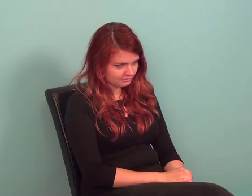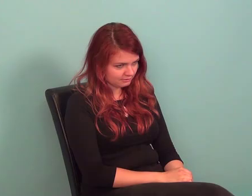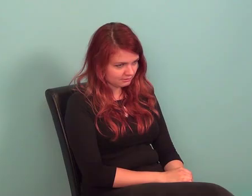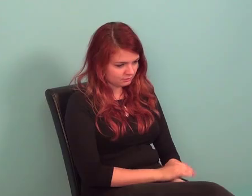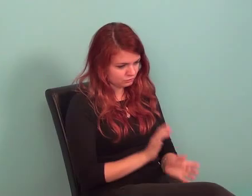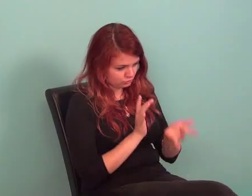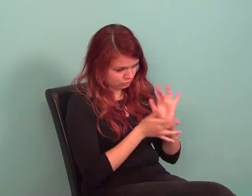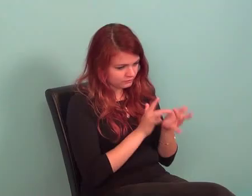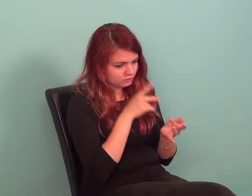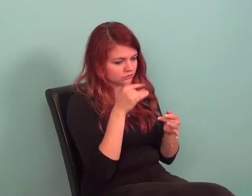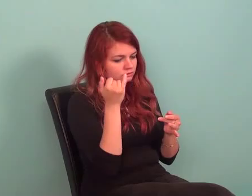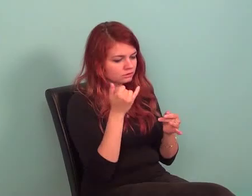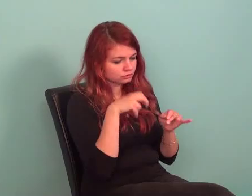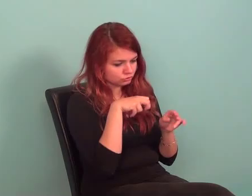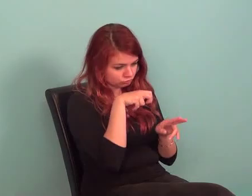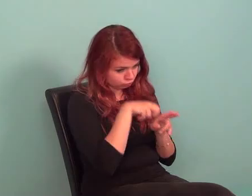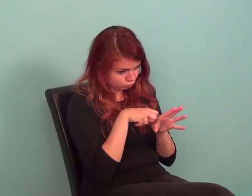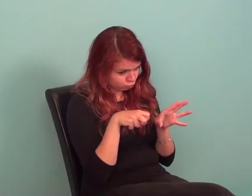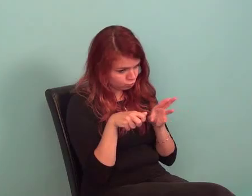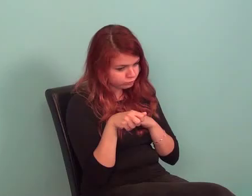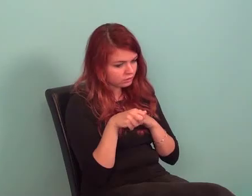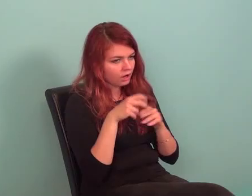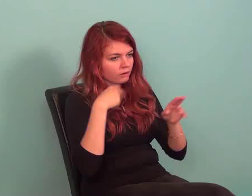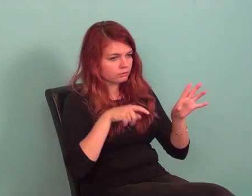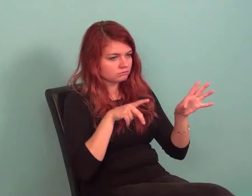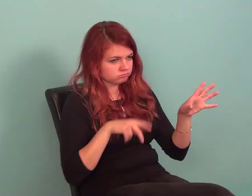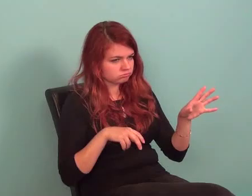Na rowerze dziecko może siedzieć z tyłu tuż za siodełkiem albo za rowerem.